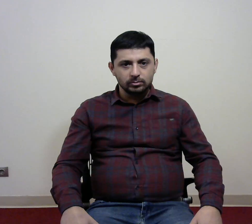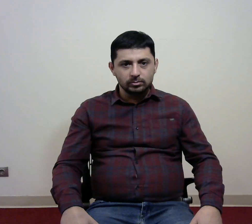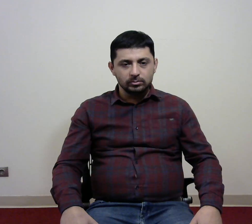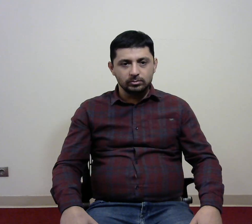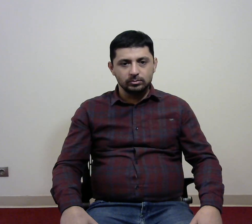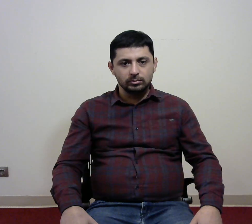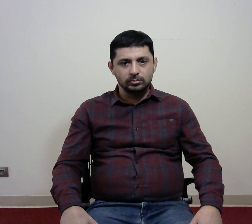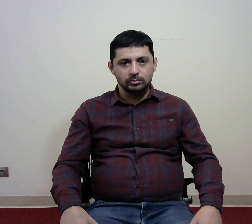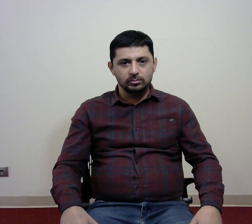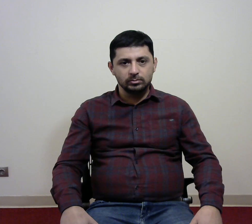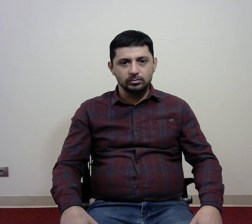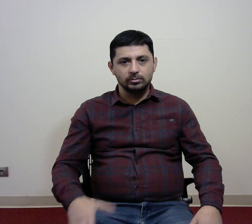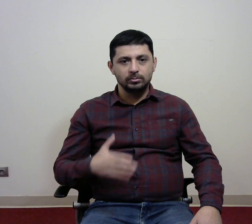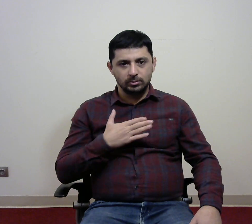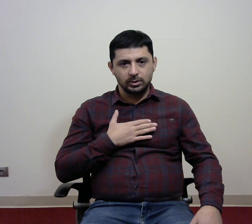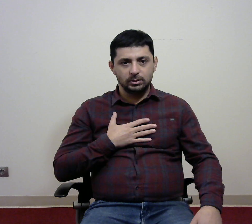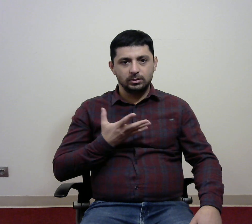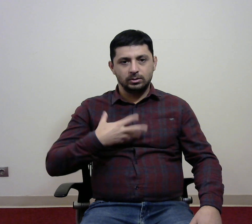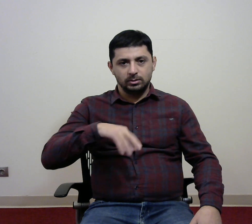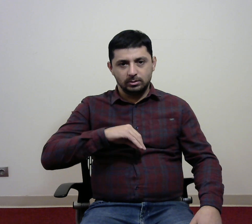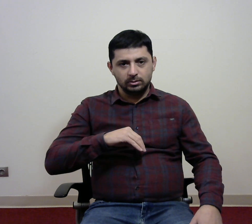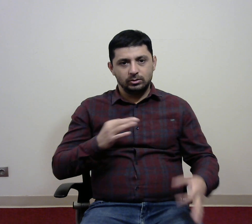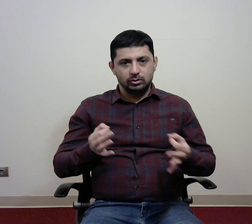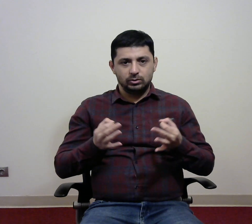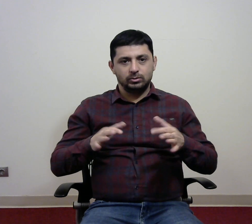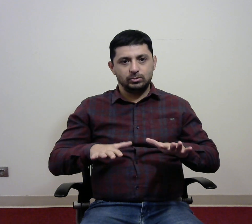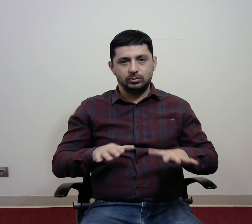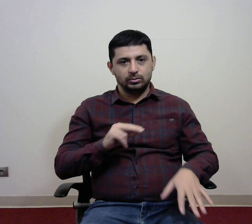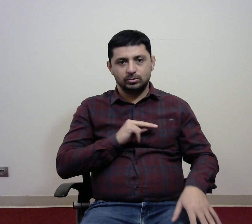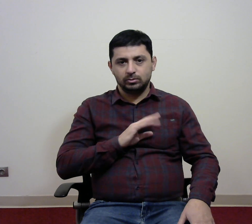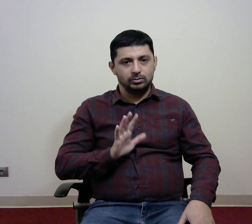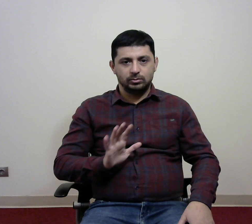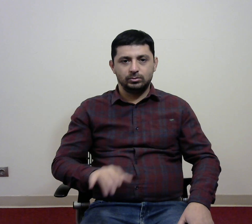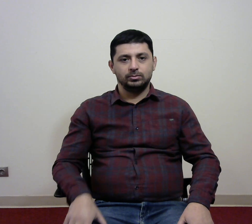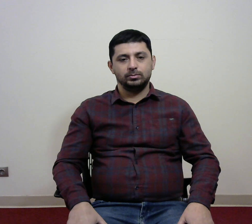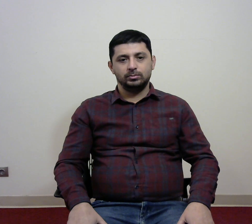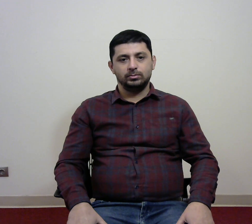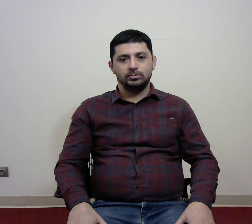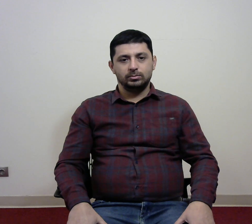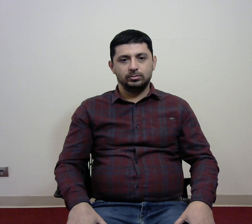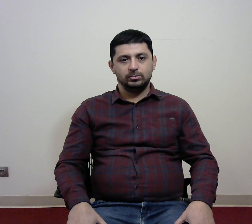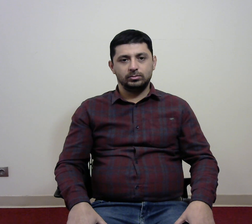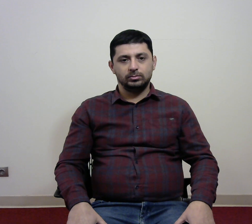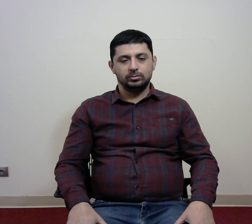Biz heç yerdə işləmirik